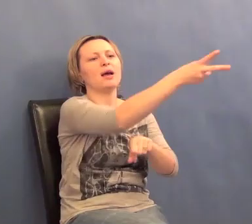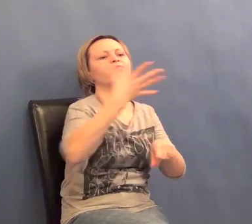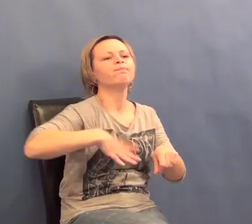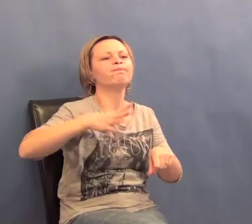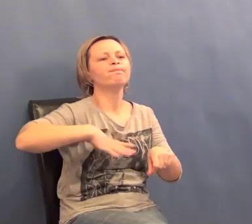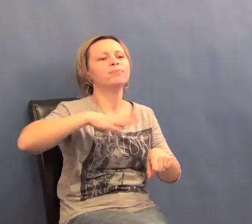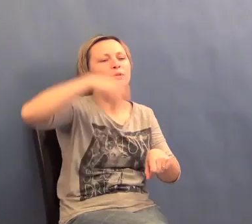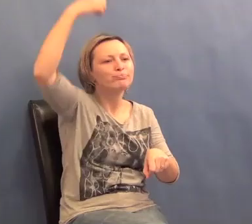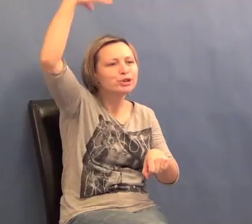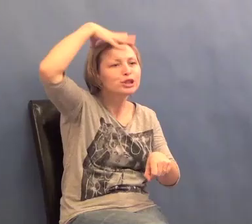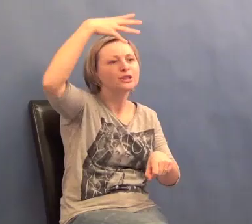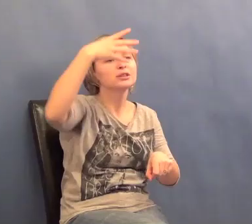Bierze prysznic nie zważając na nic.